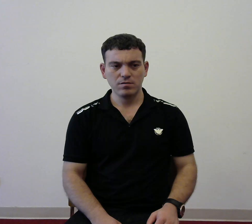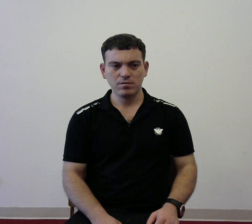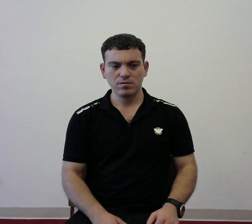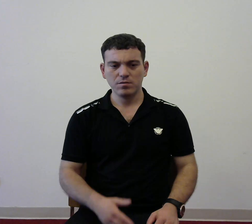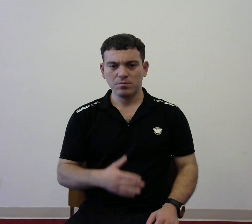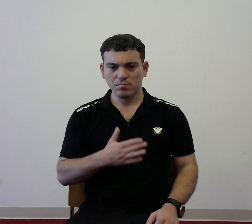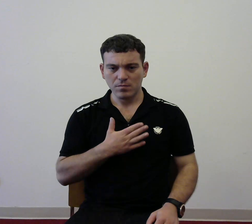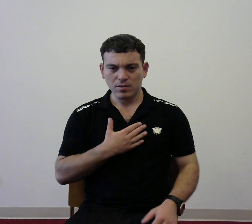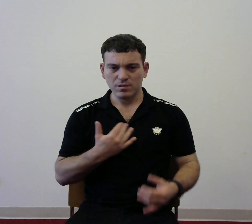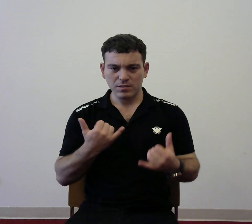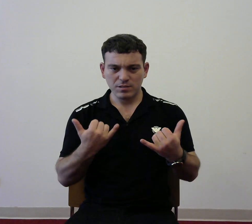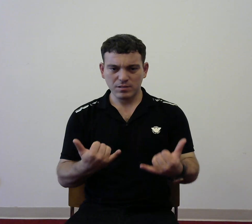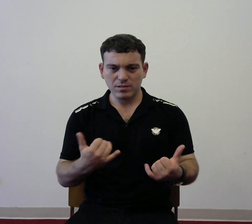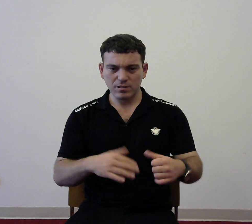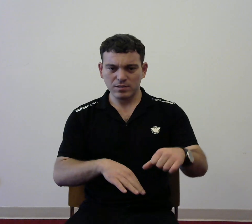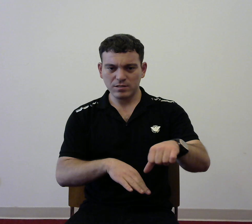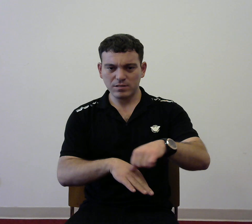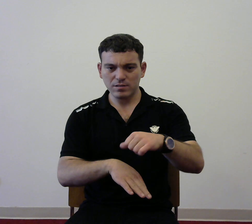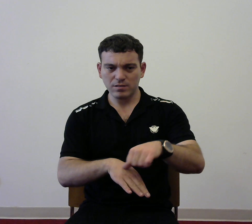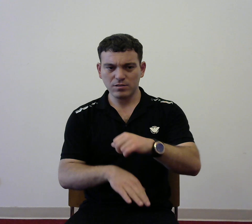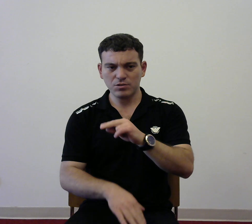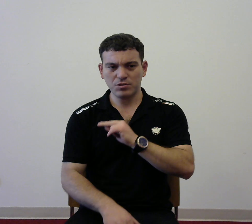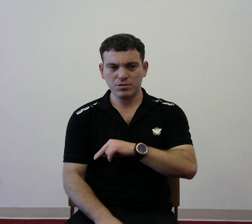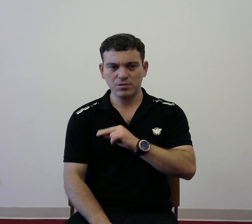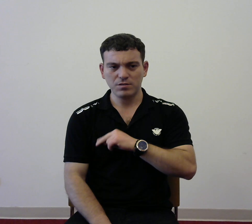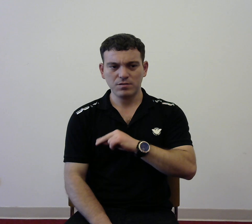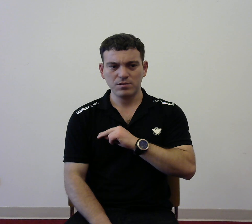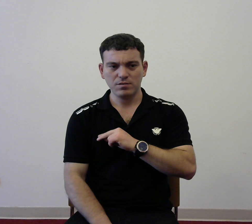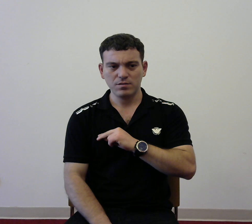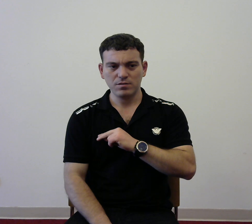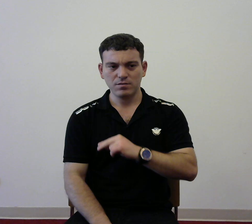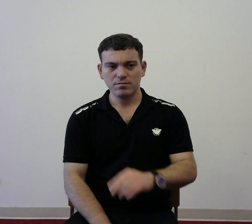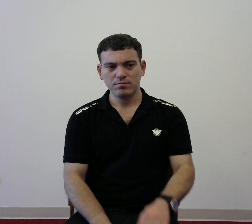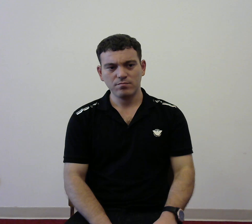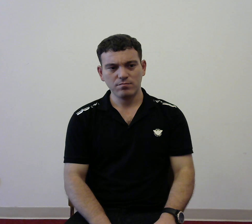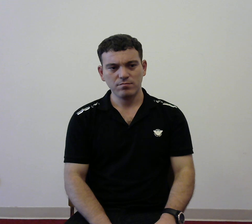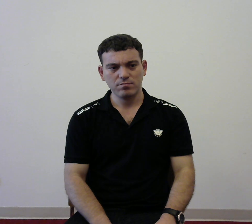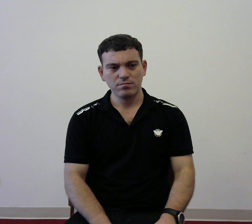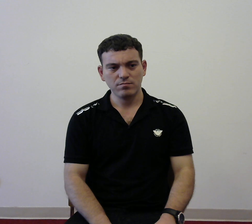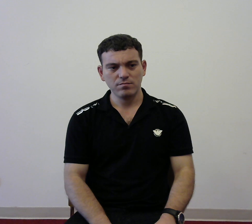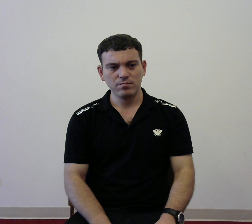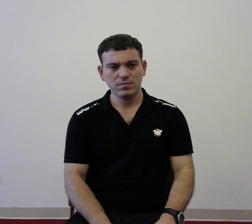Mən indi zərgər işləyirəm